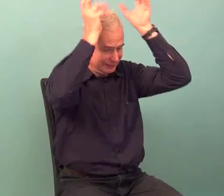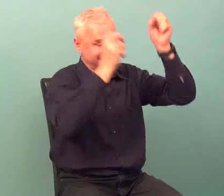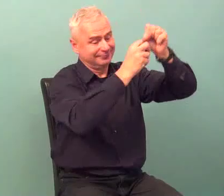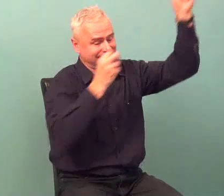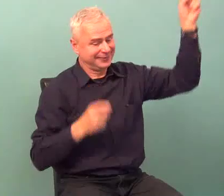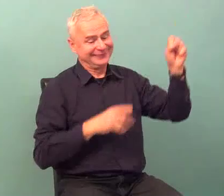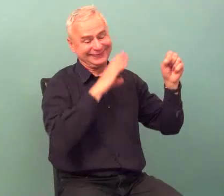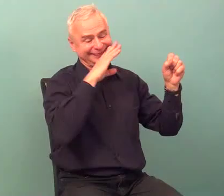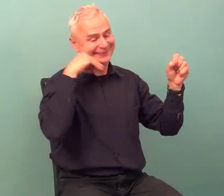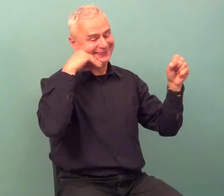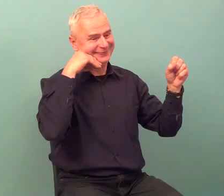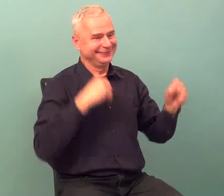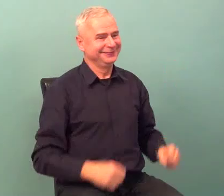Mały strzela z łuku, a duży się uśmiecha.